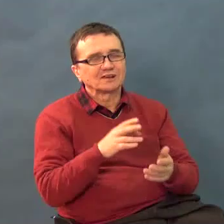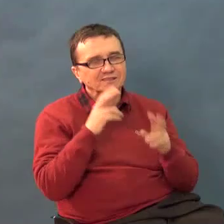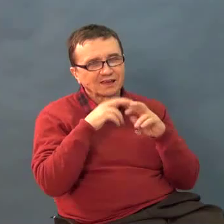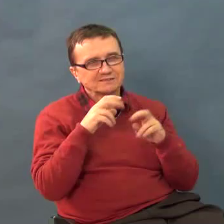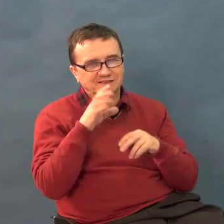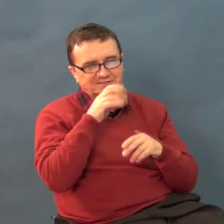Analiza.